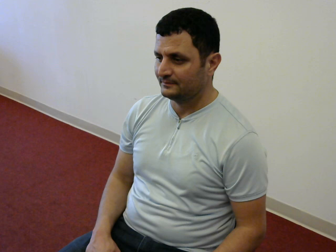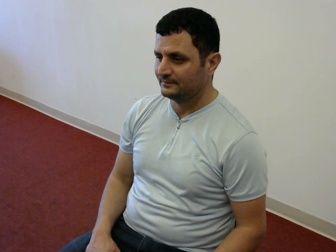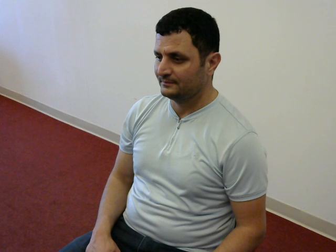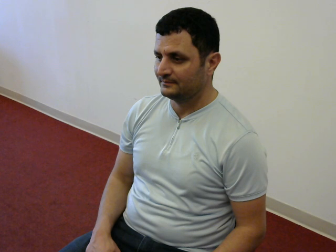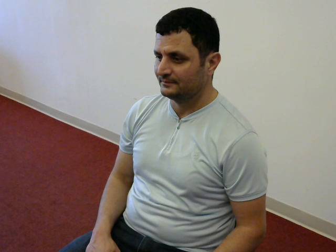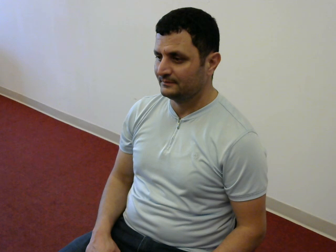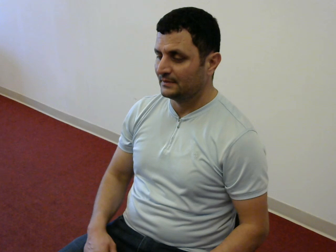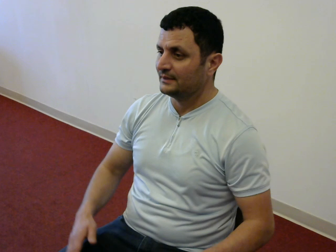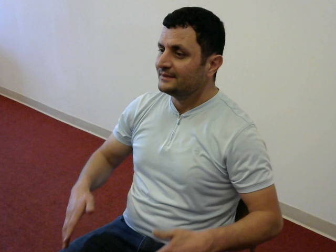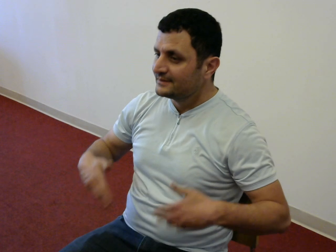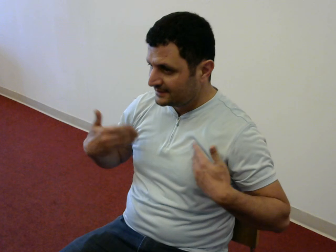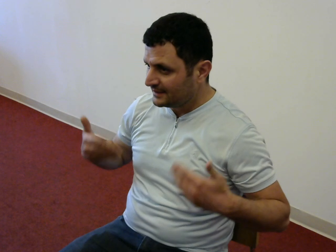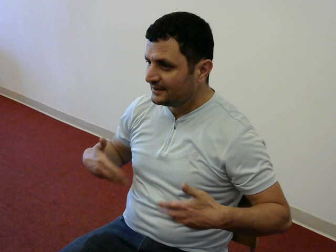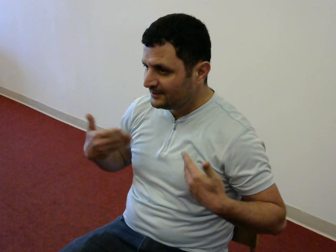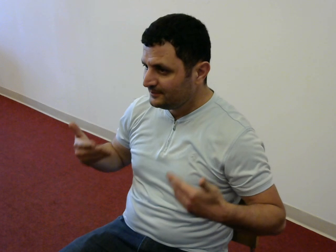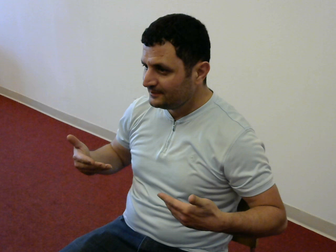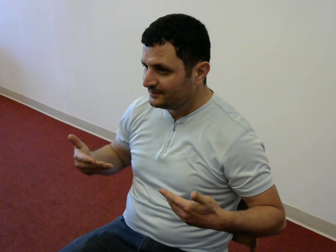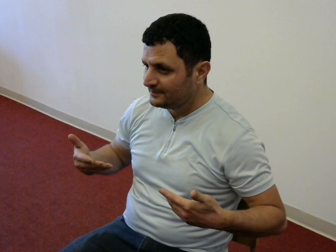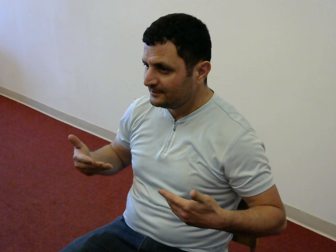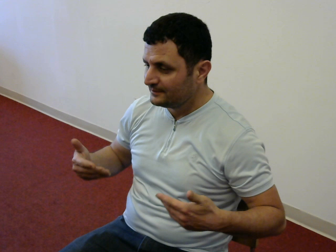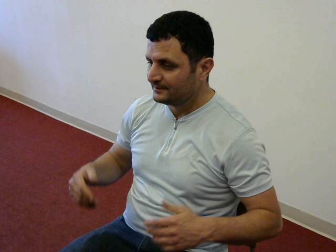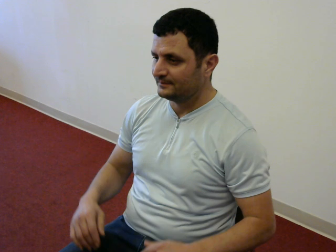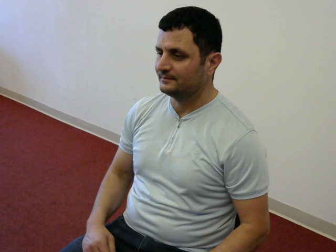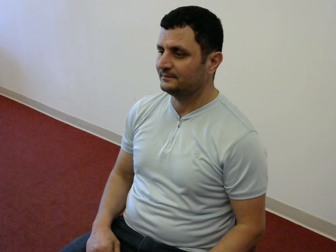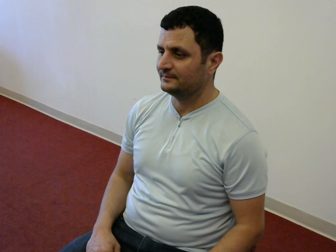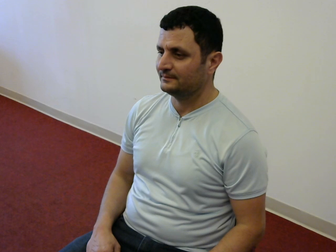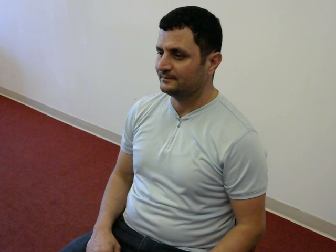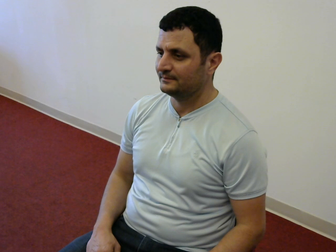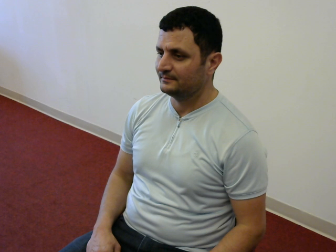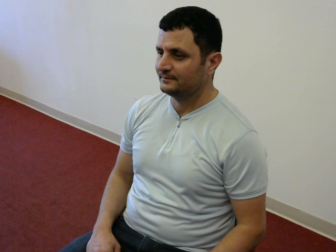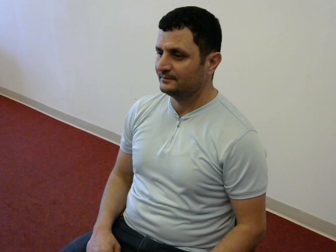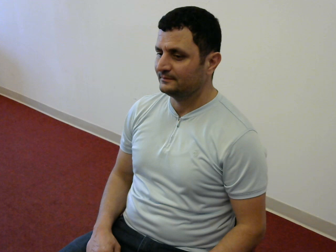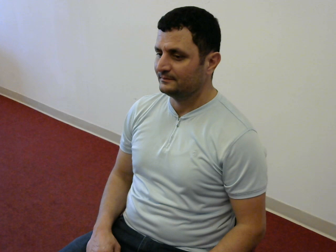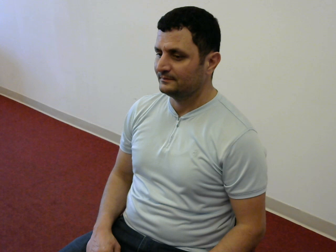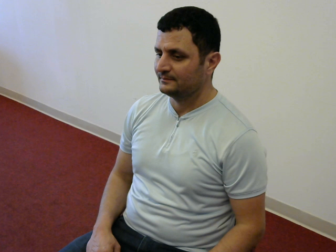Salam